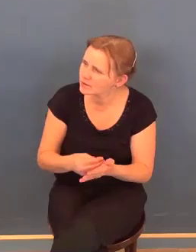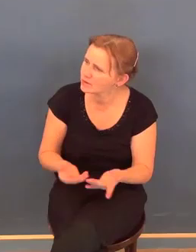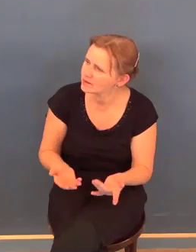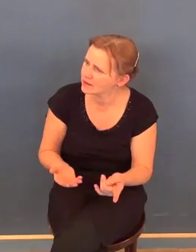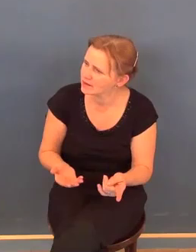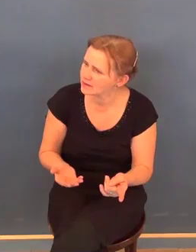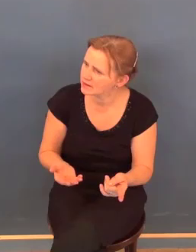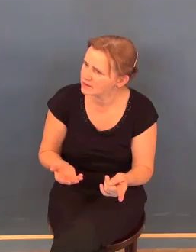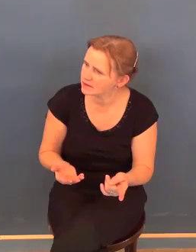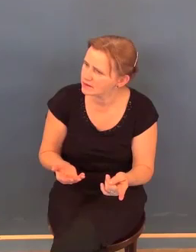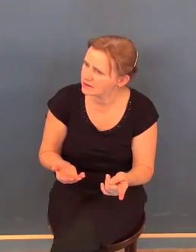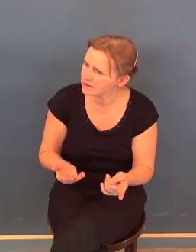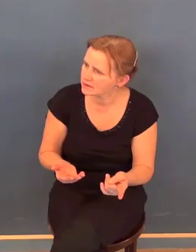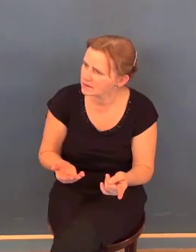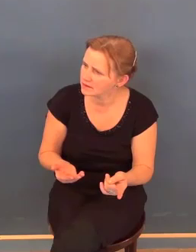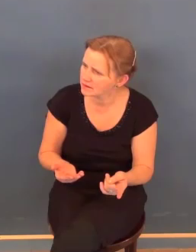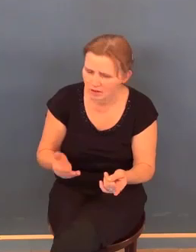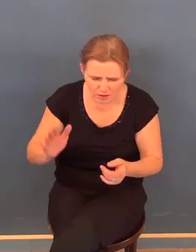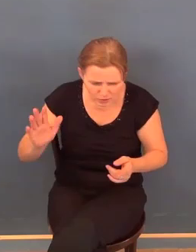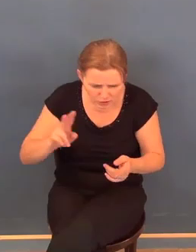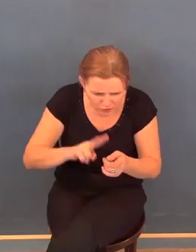Na przykład jakie?